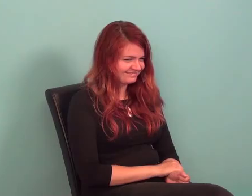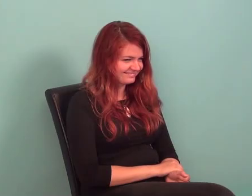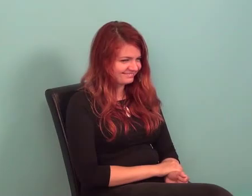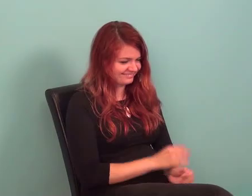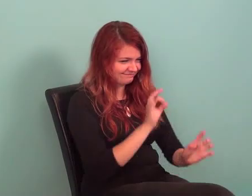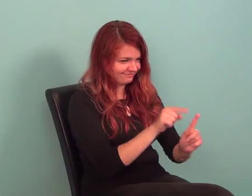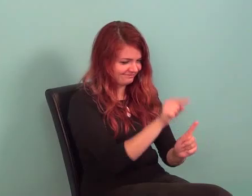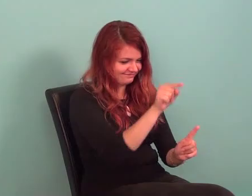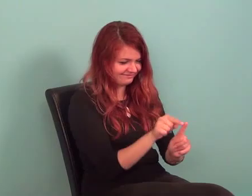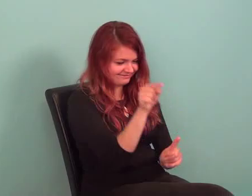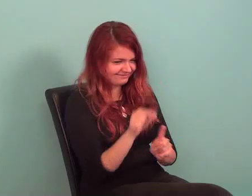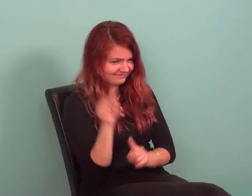Podobnie jak pałeczki.